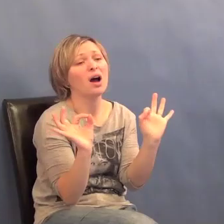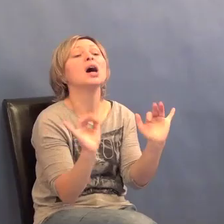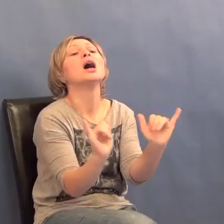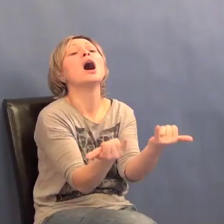Więc co zrobić?!